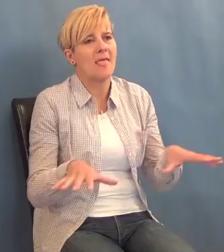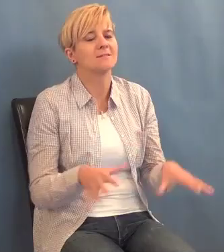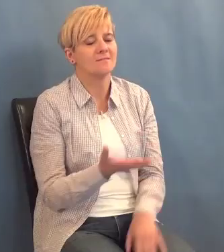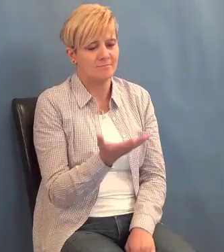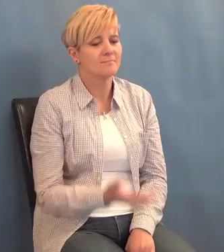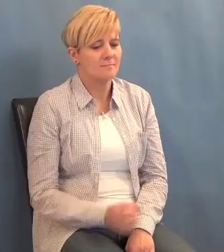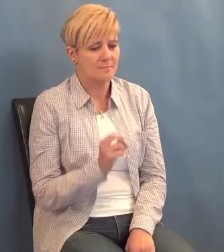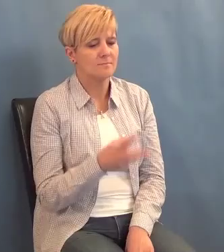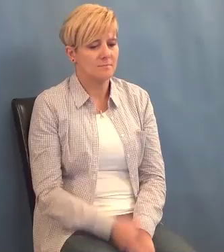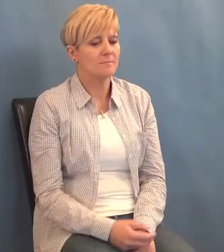Bar jako miejsce, no.